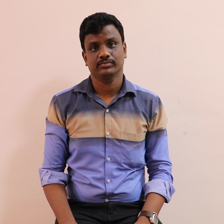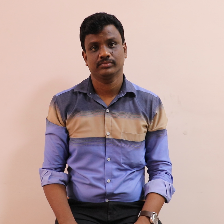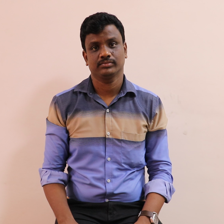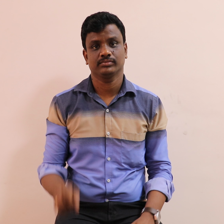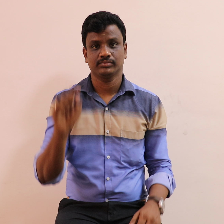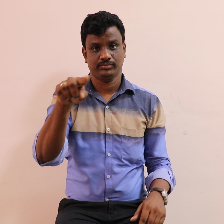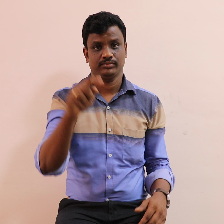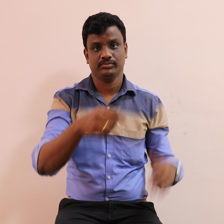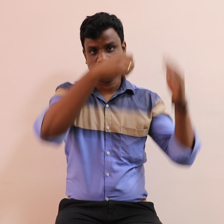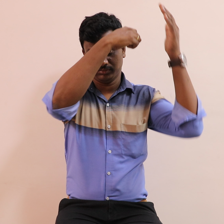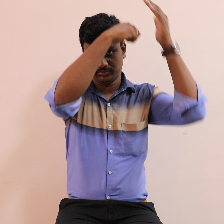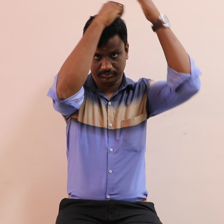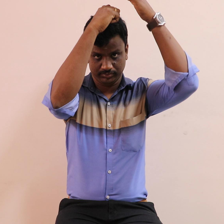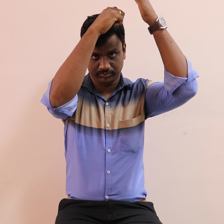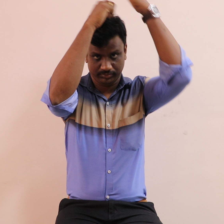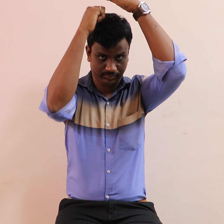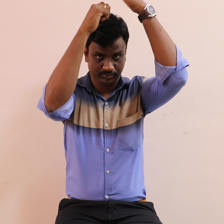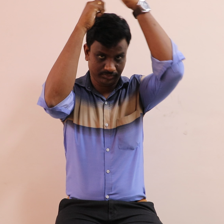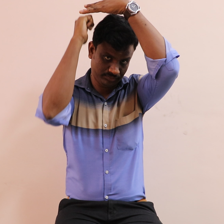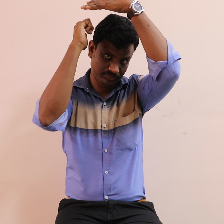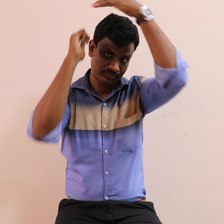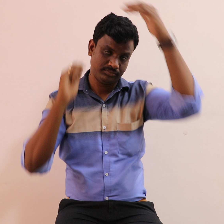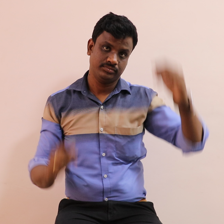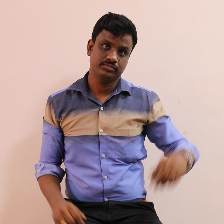comb your hair